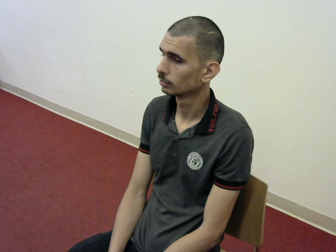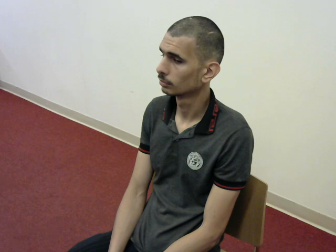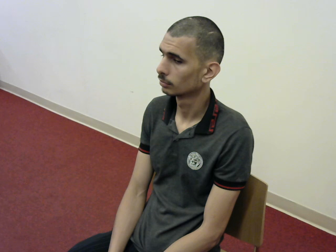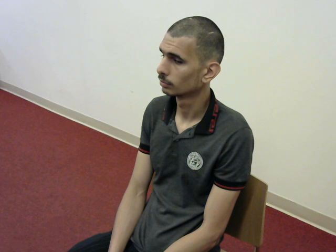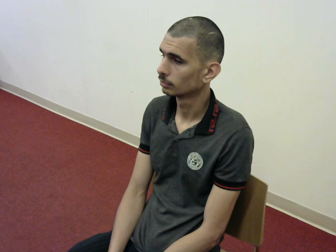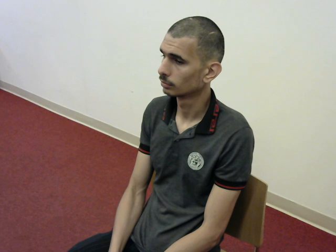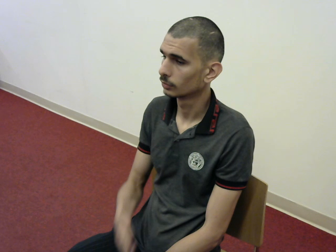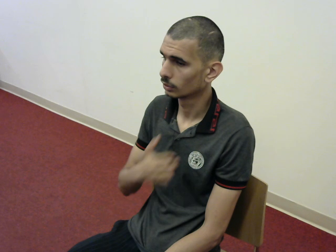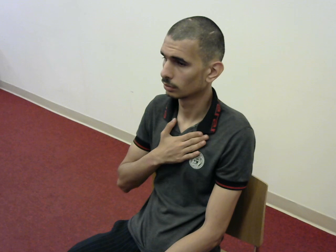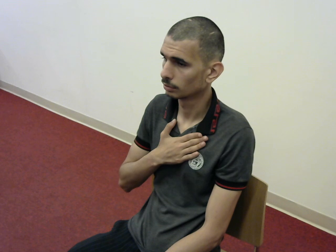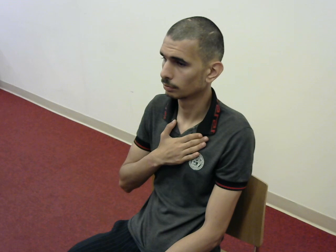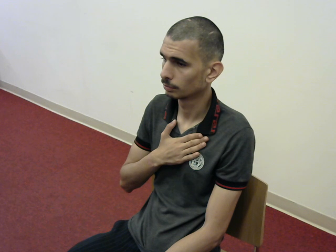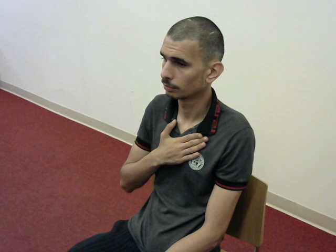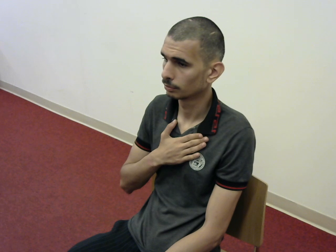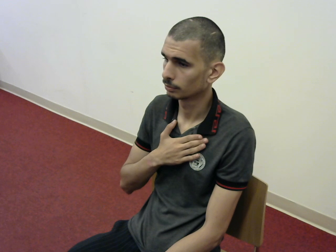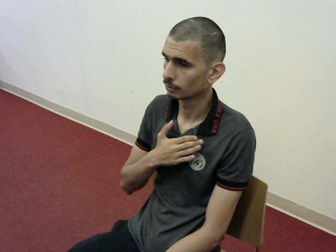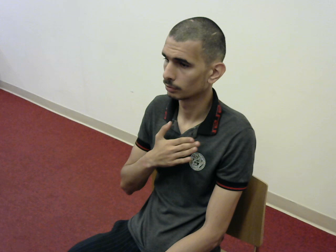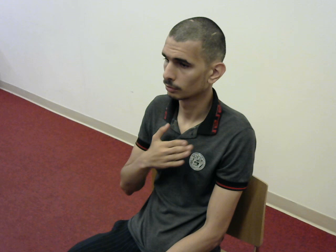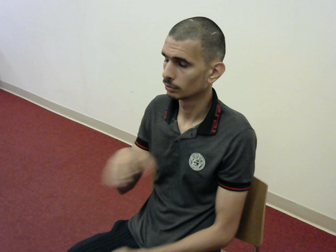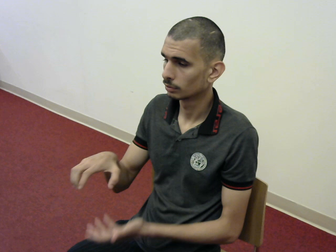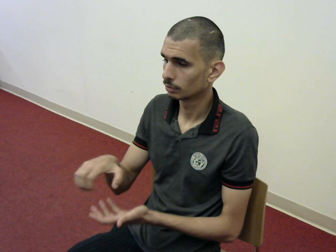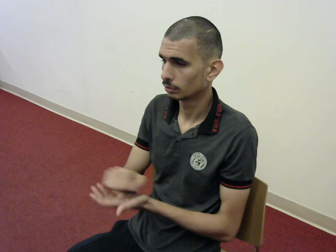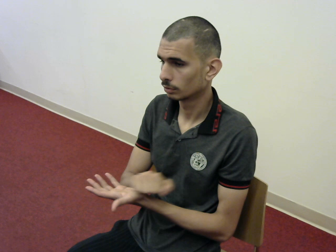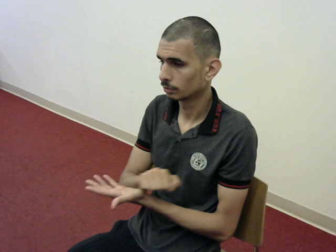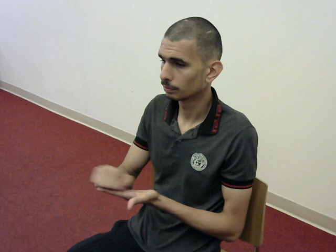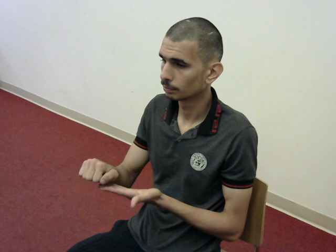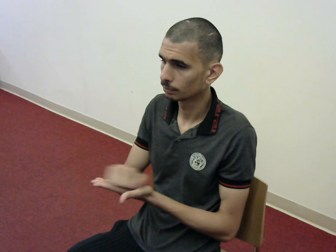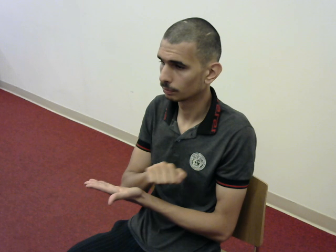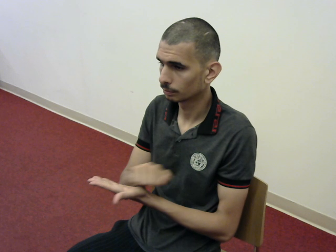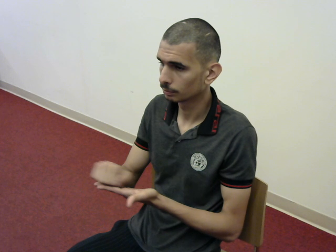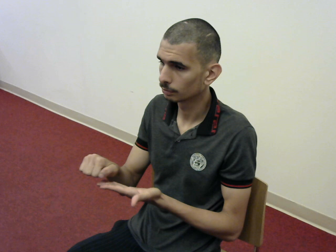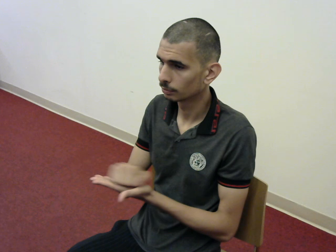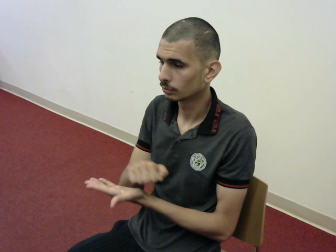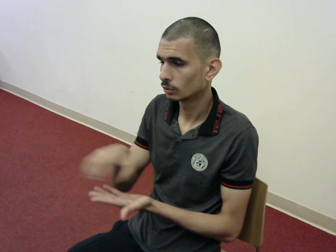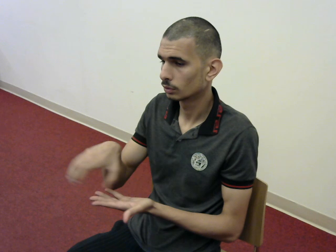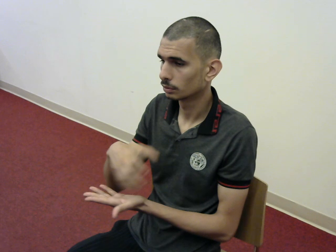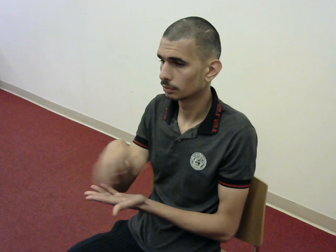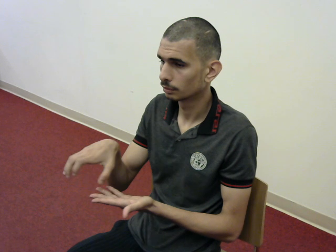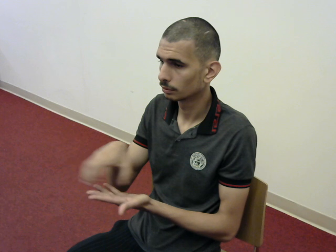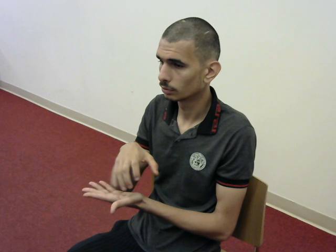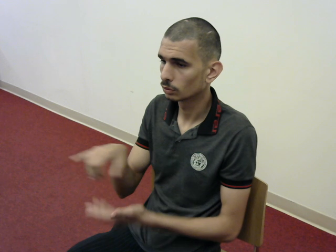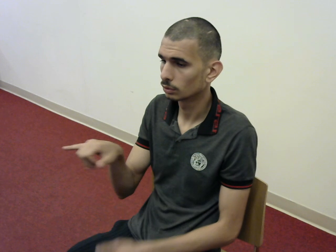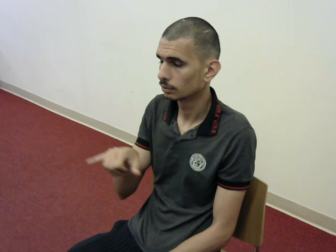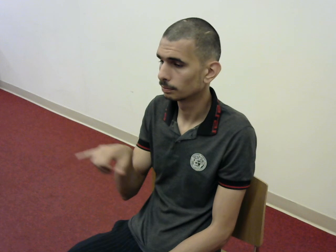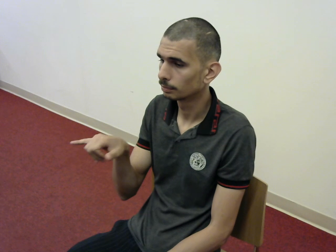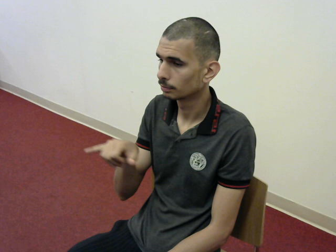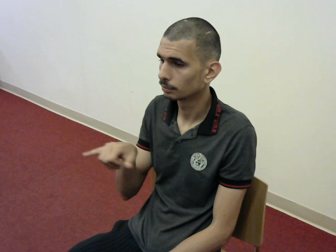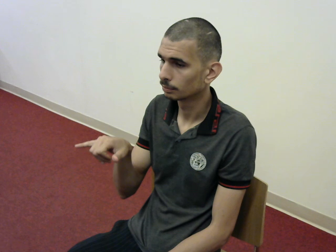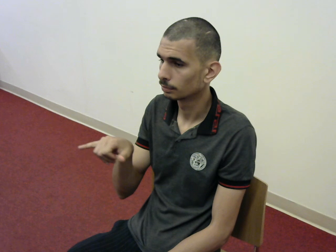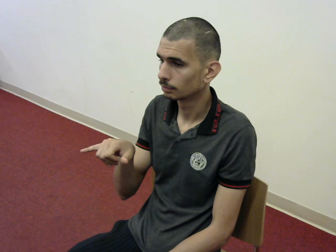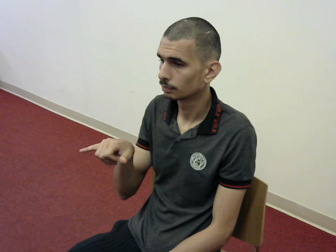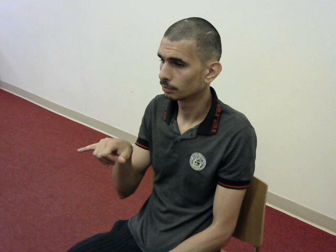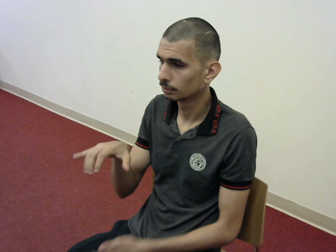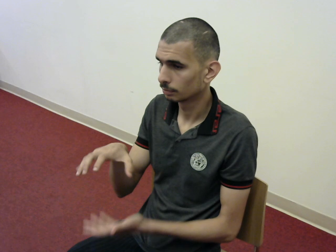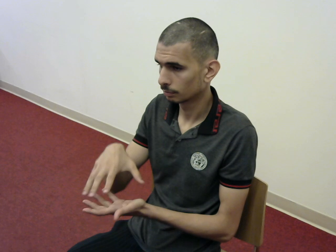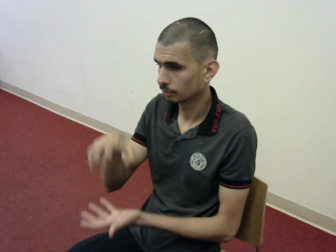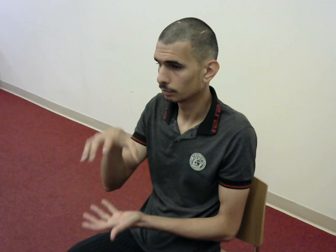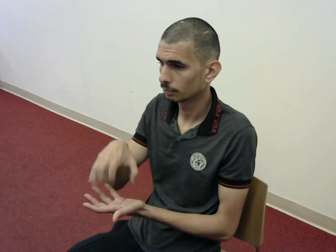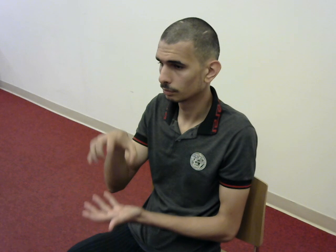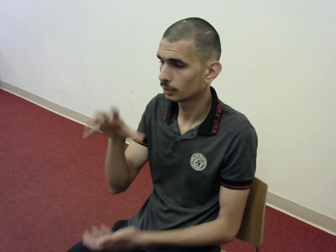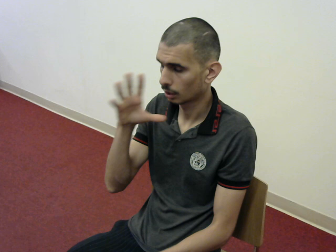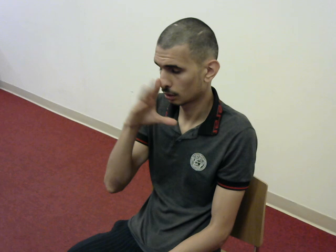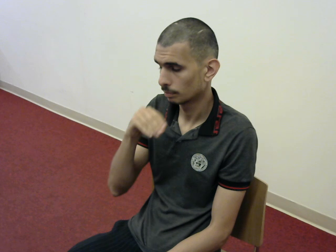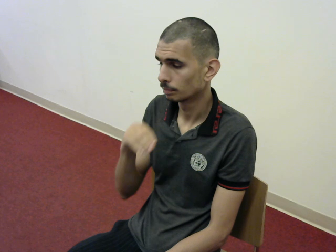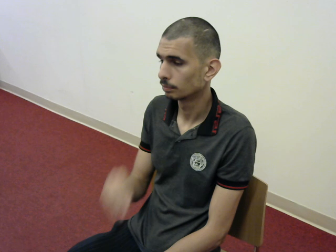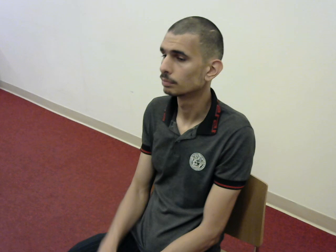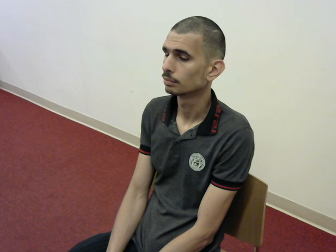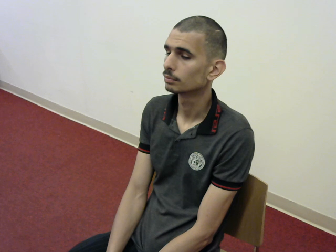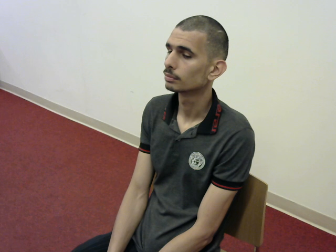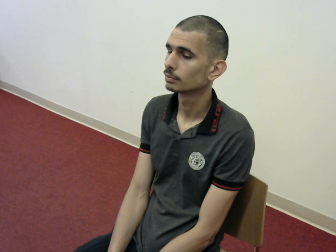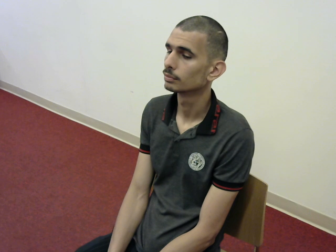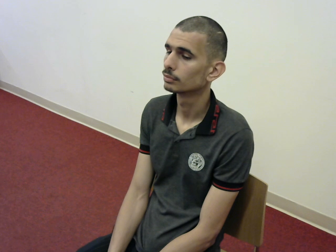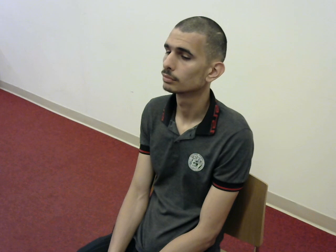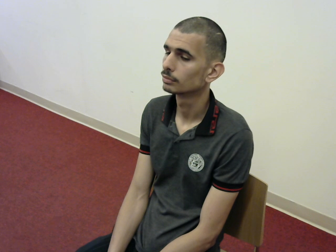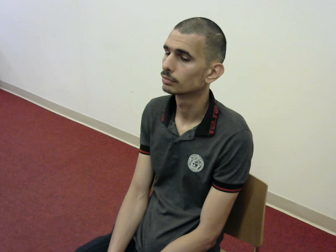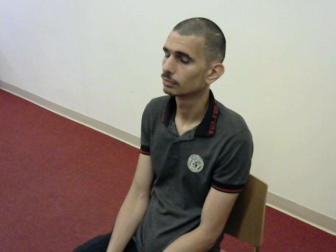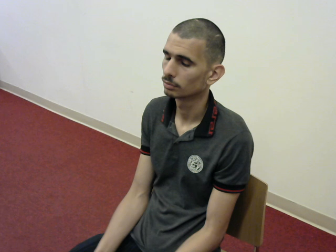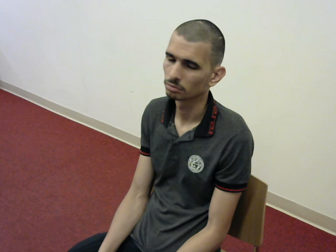Mən sənədlərin surətini harada çıxara bilərəm?